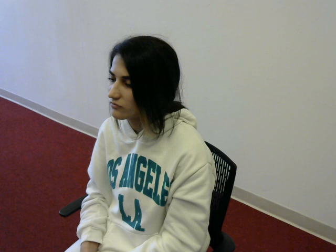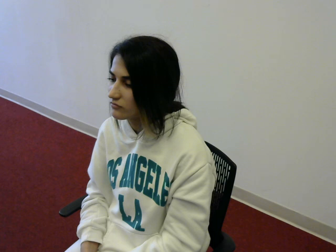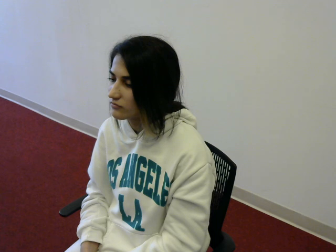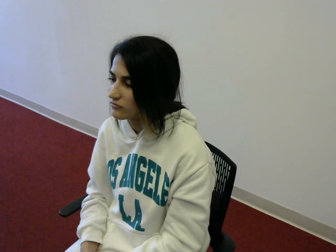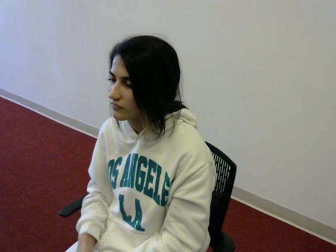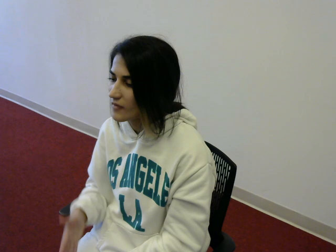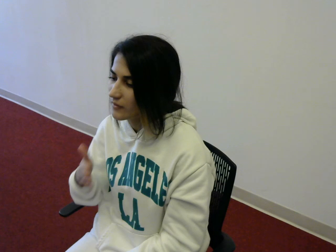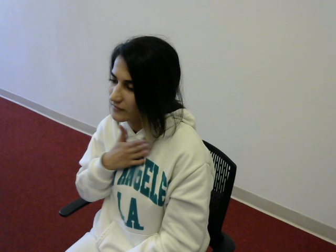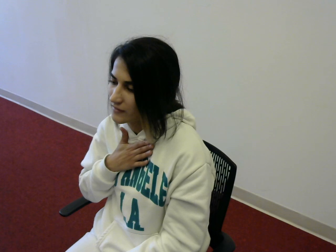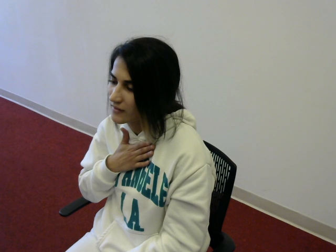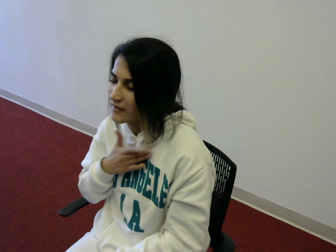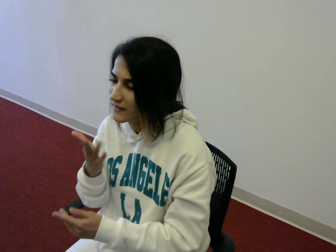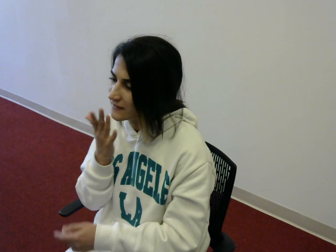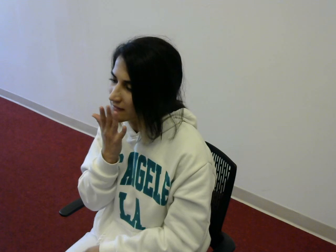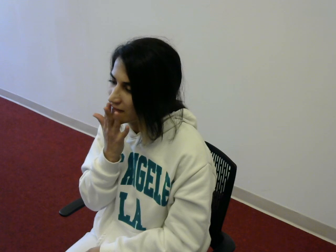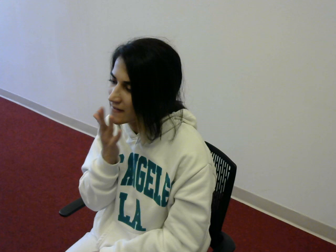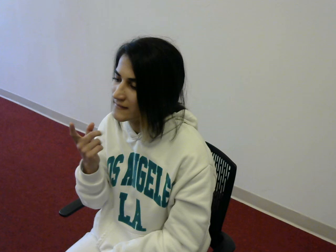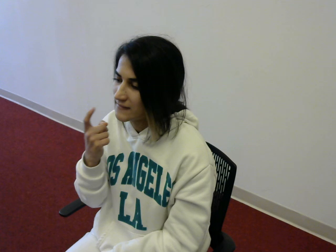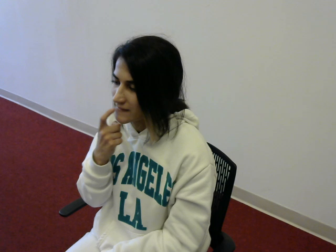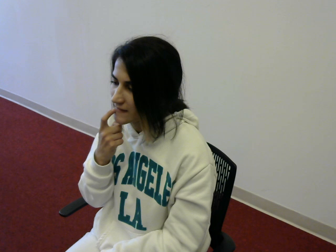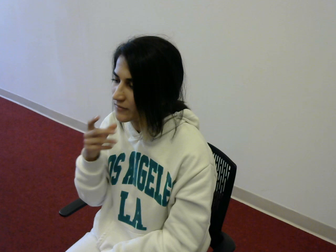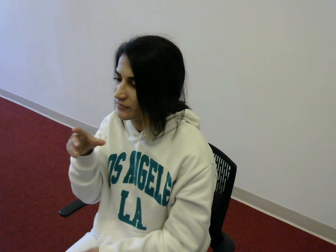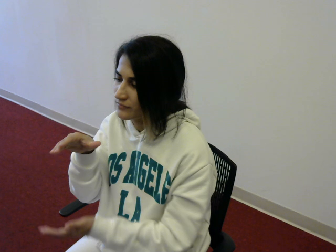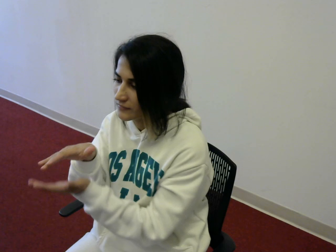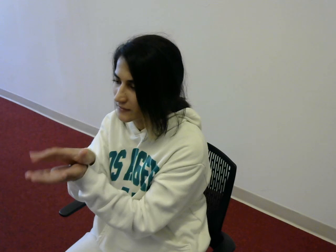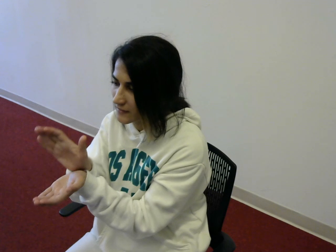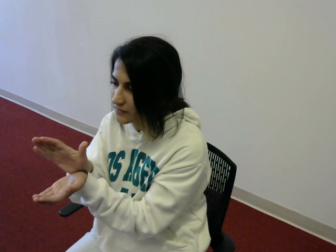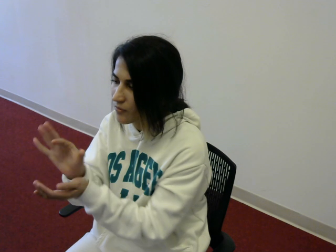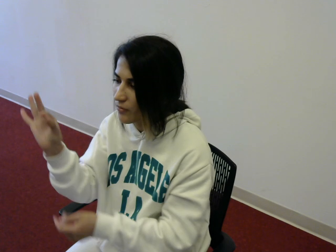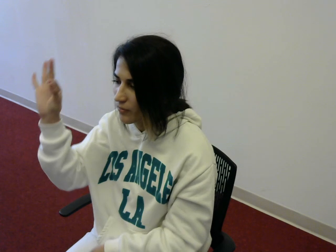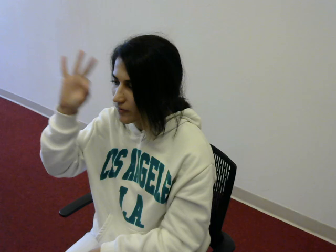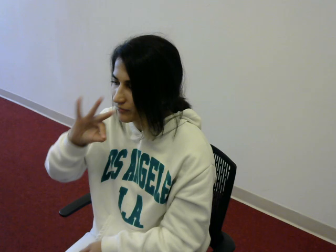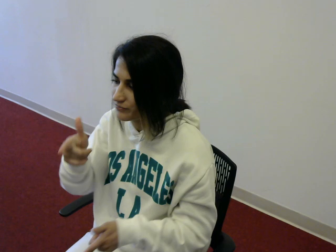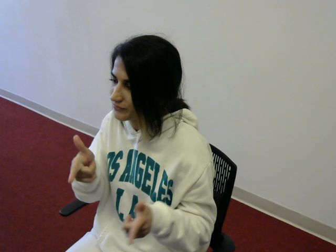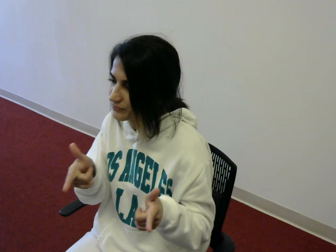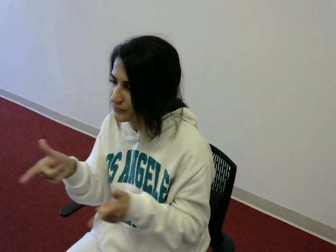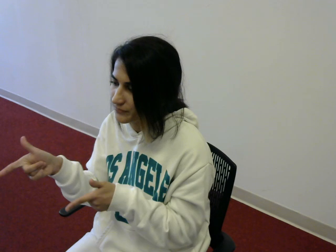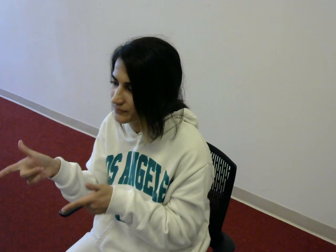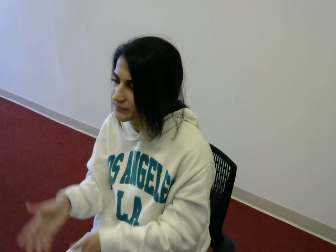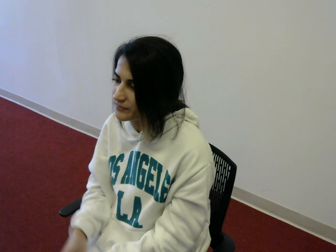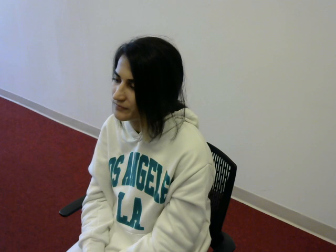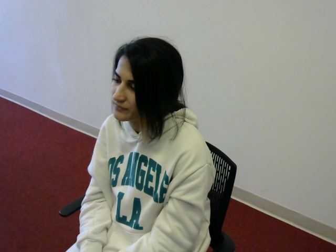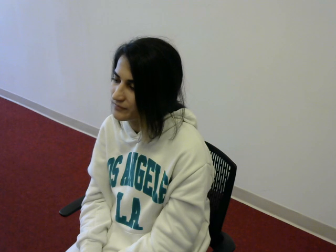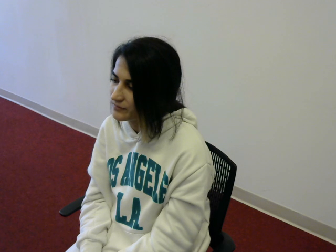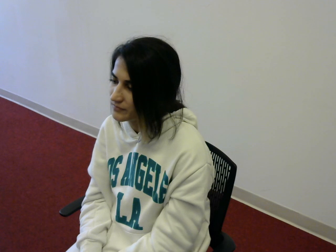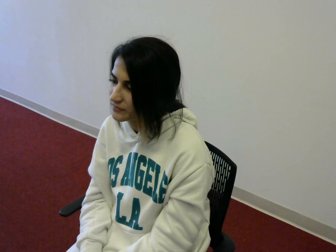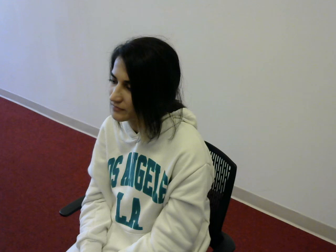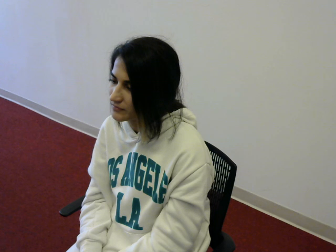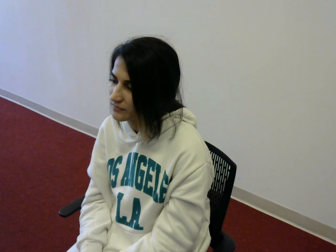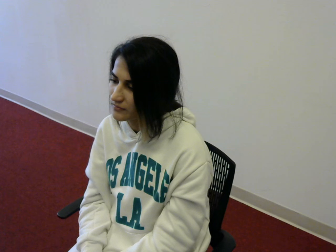Mən xarici dil diplom üçün hazırlaşıram